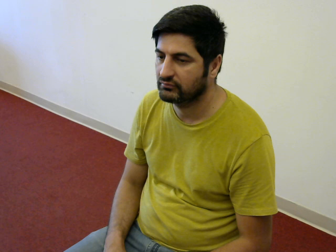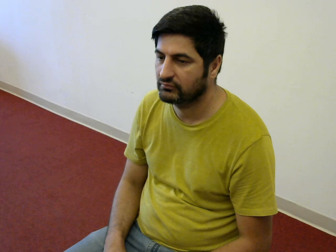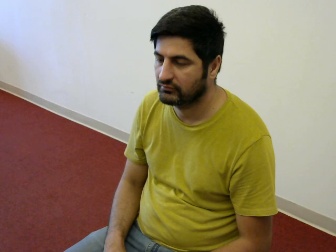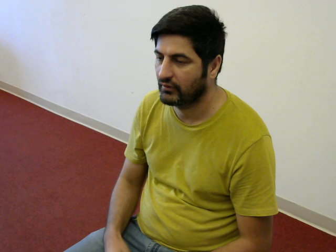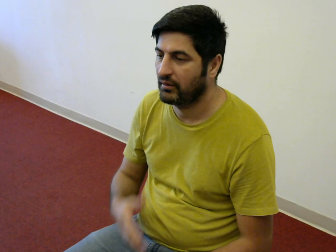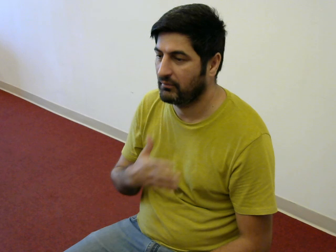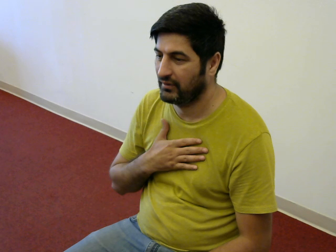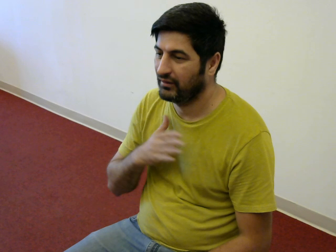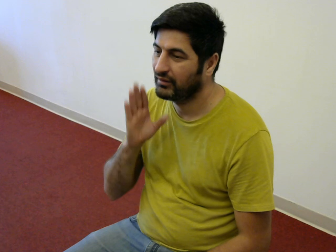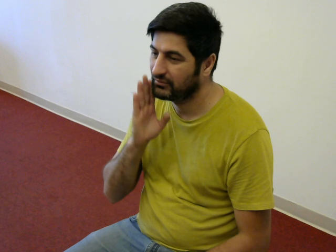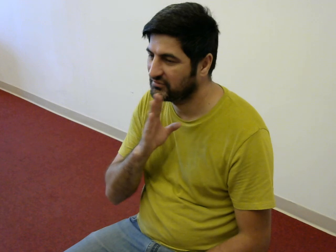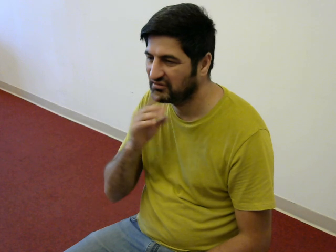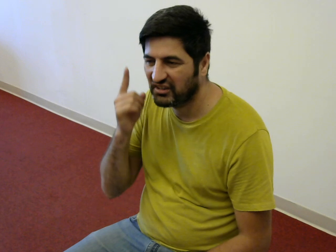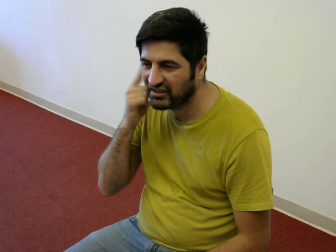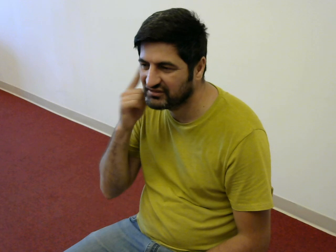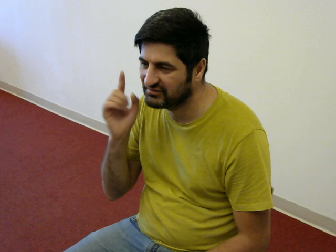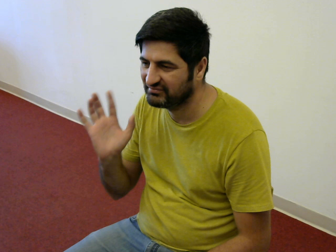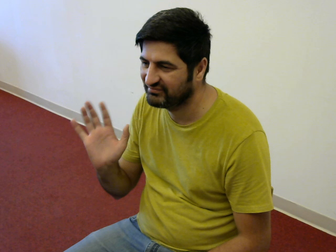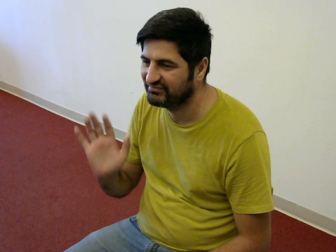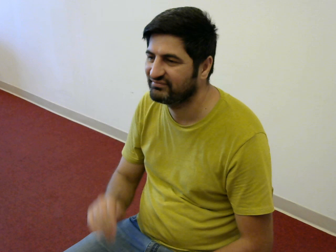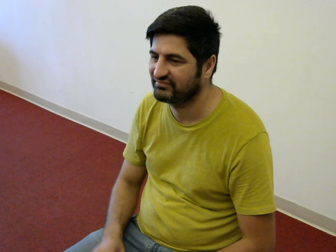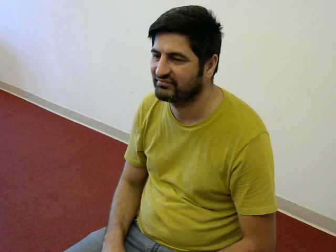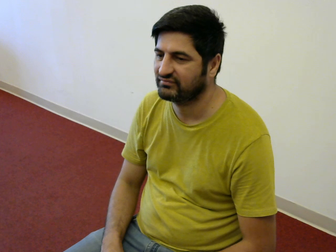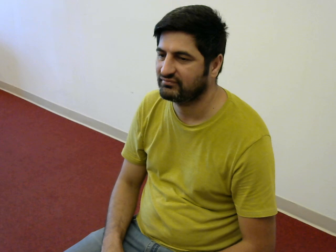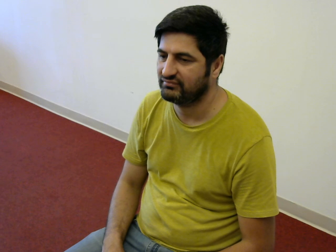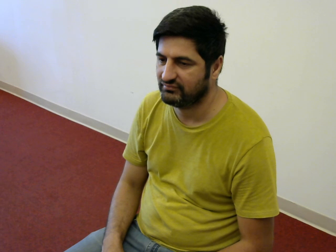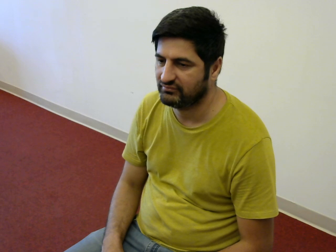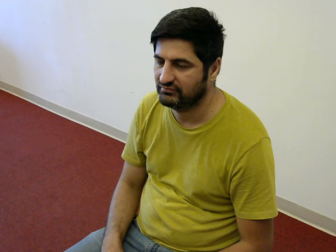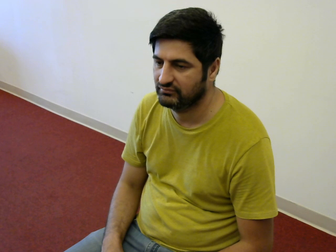Mənim anam eşitmir